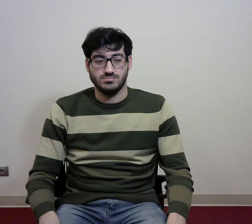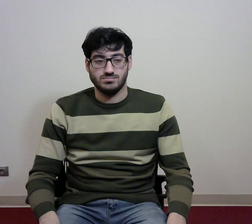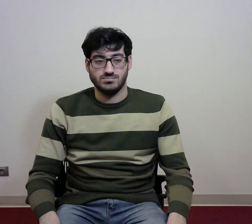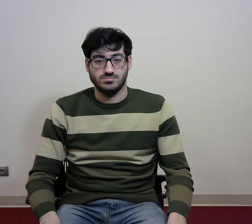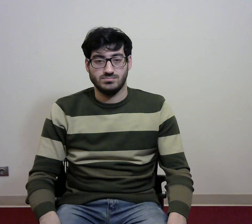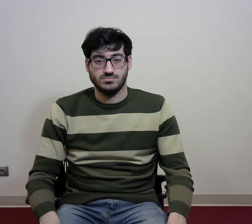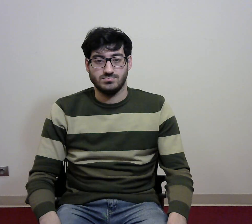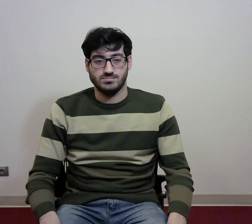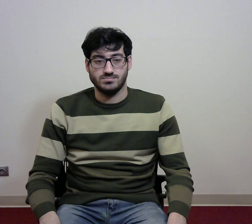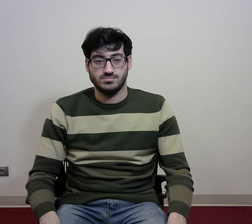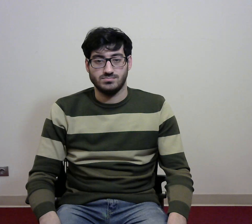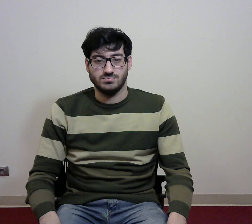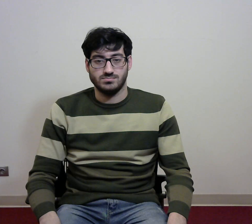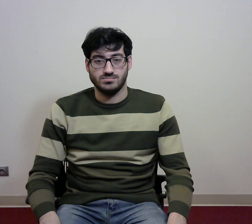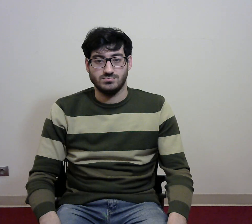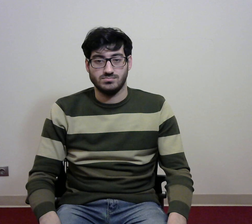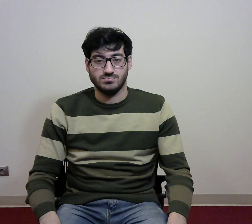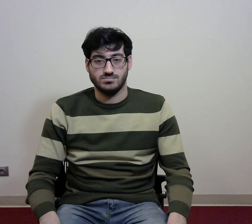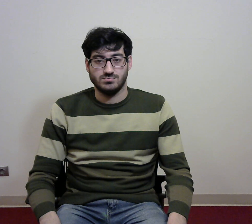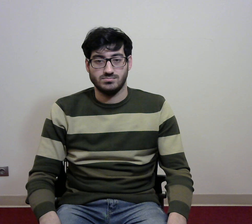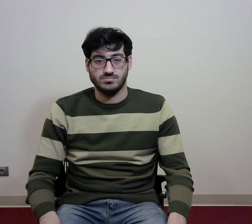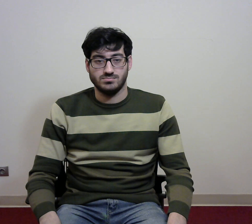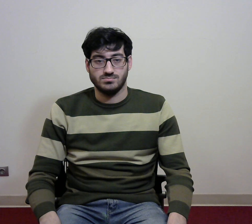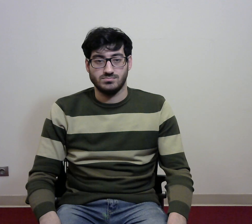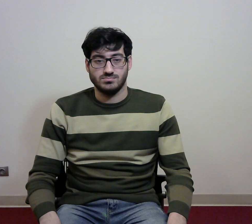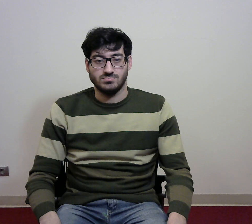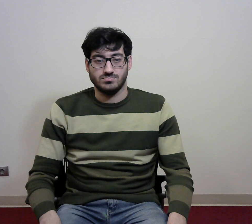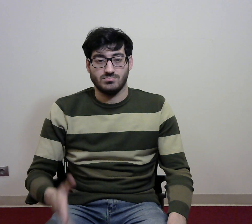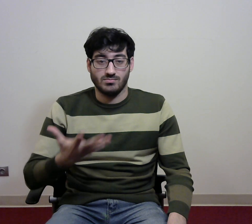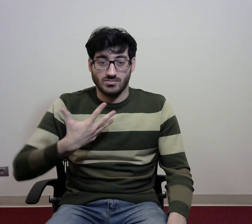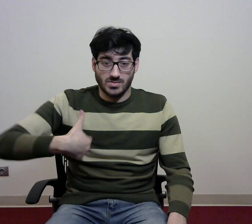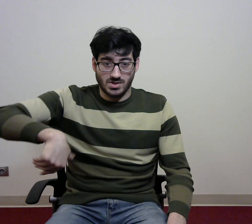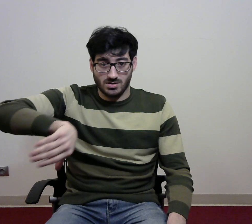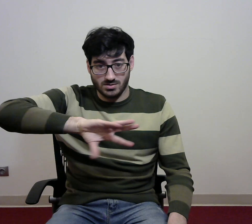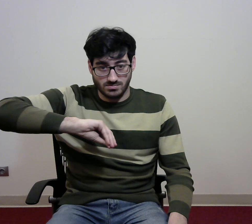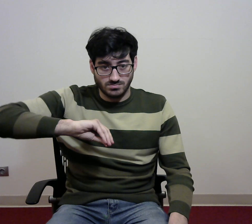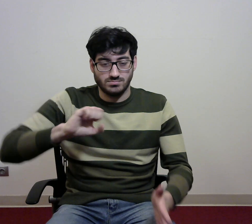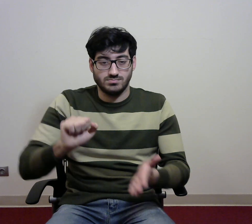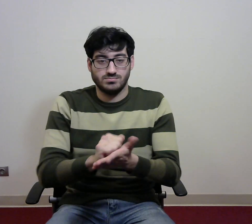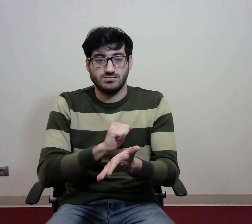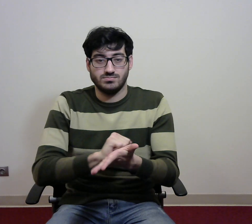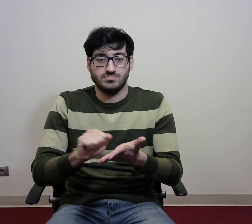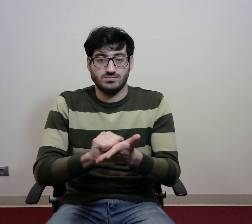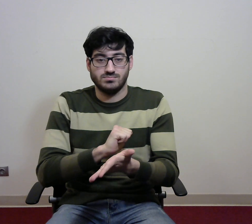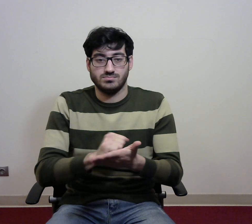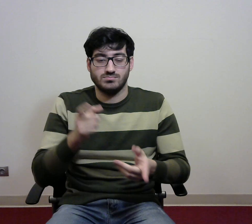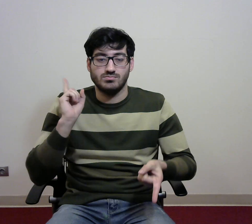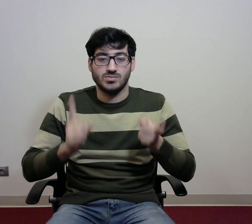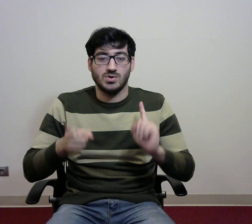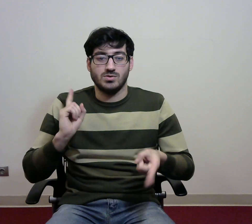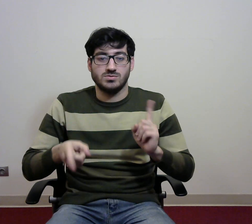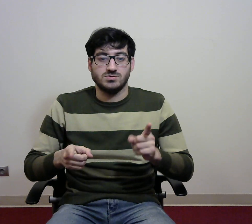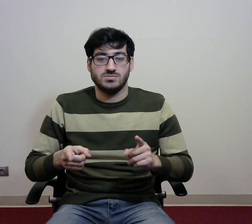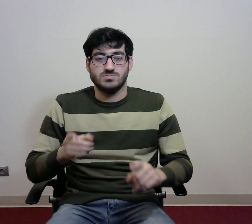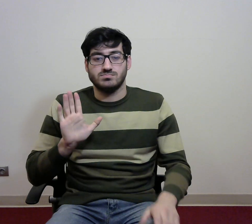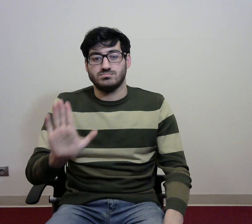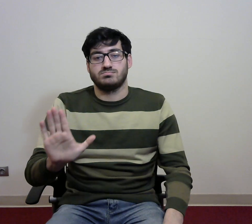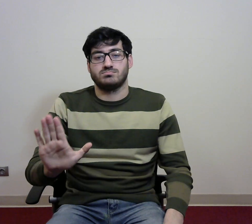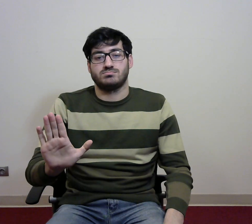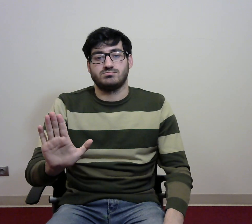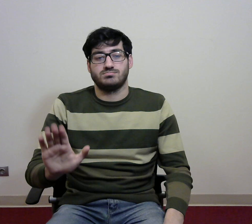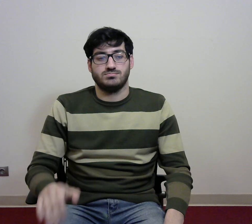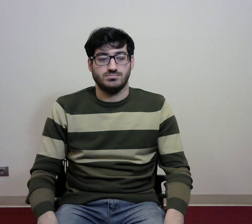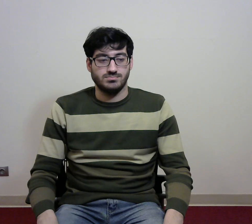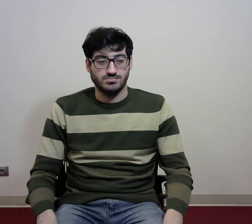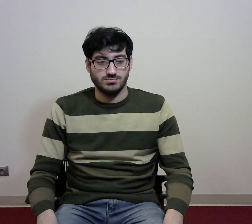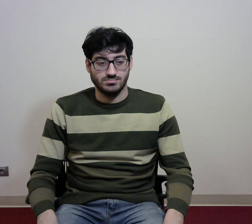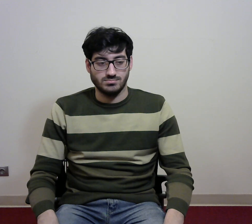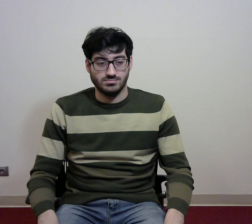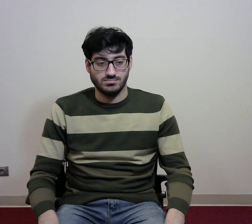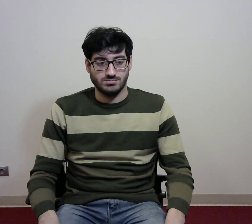Bütün sənədlərin əsli olmalıdır